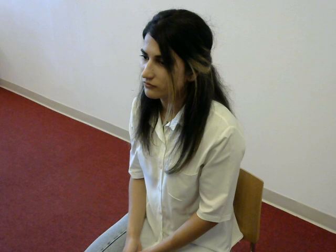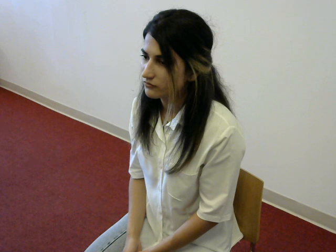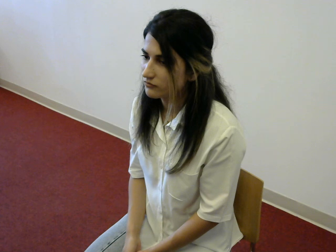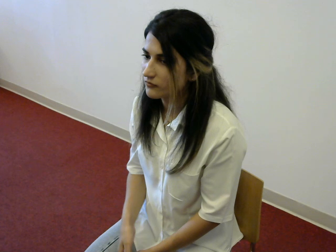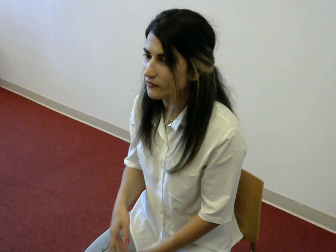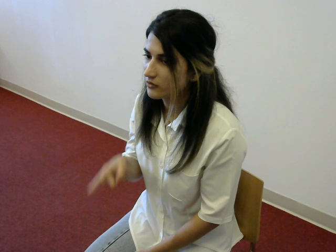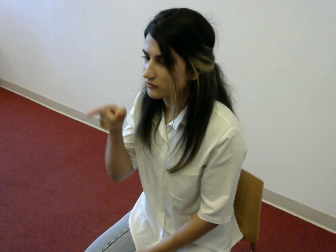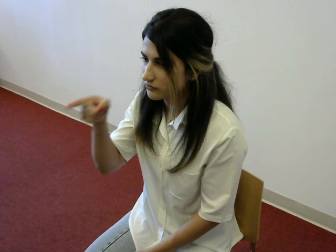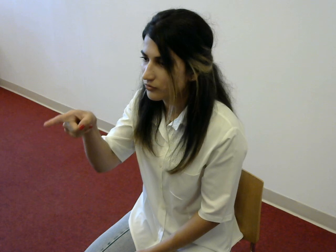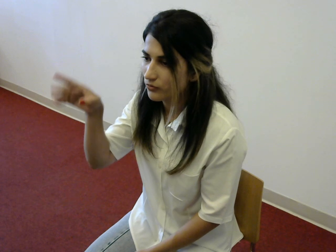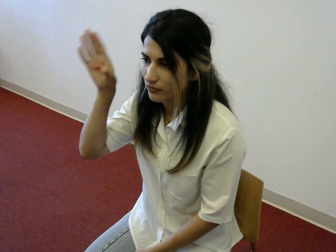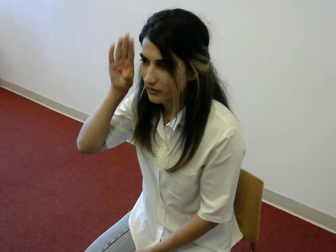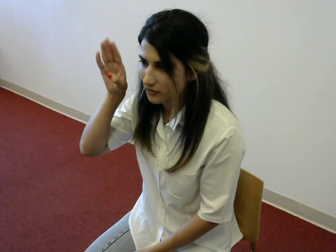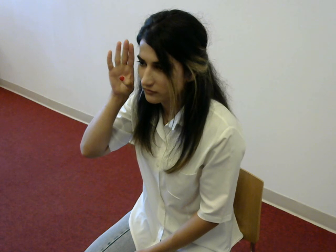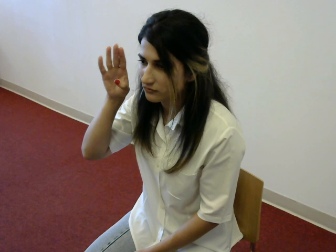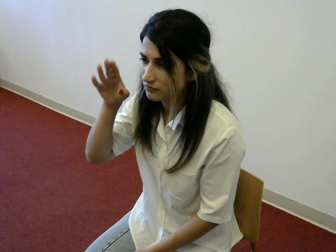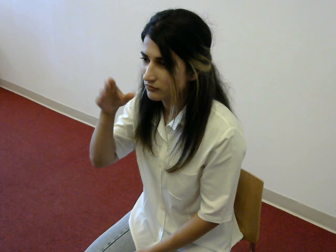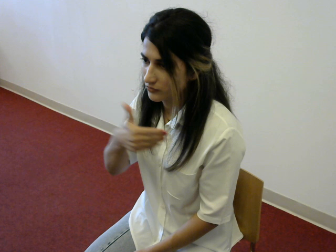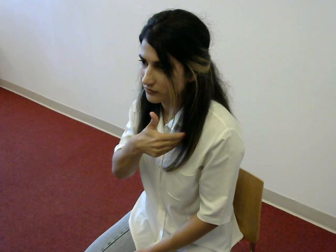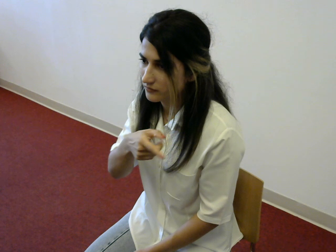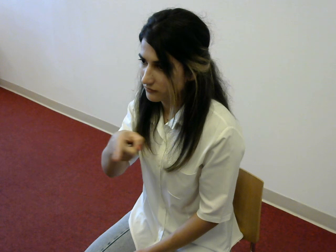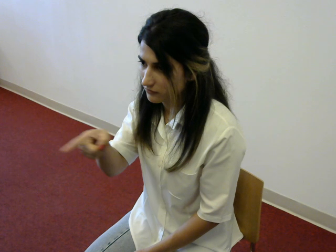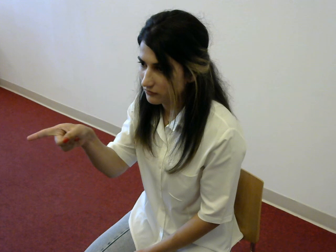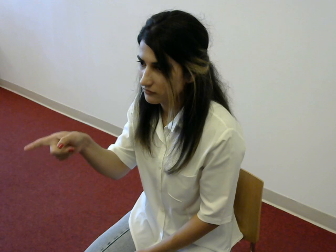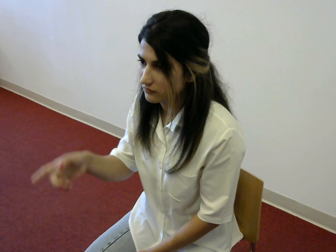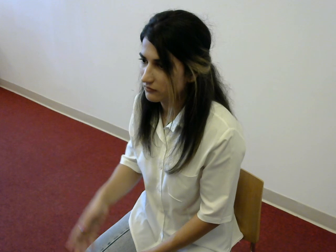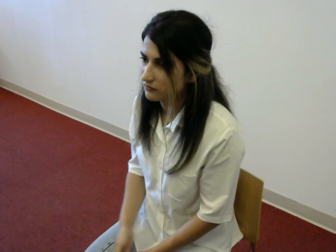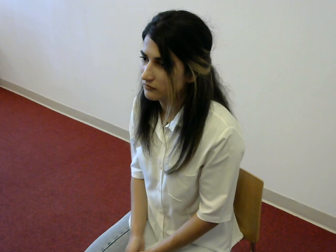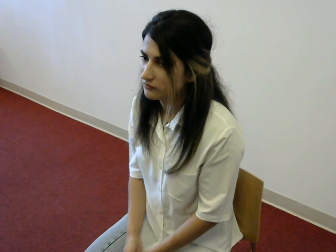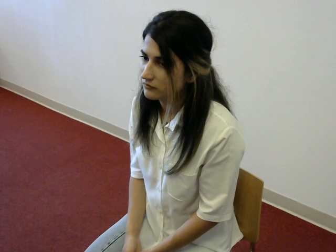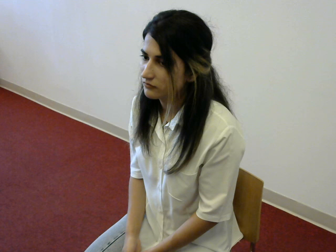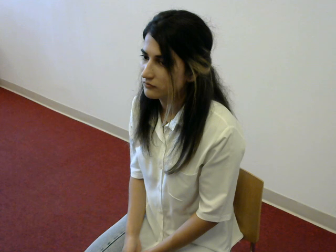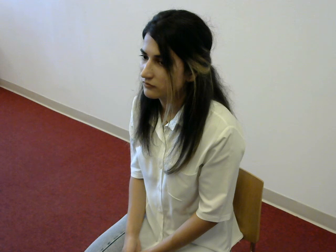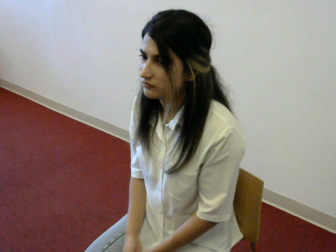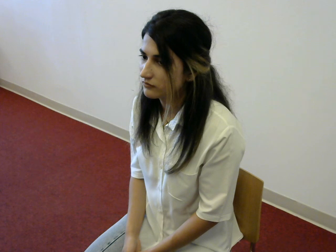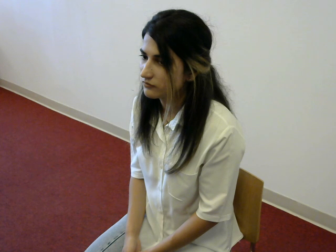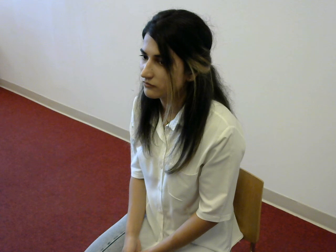Siz su istəyirsiniz?